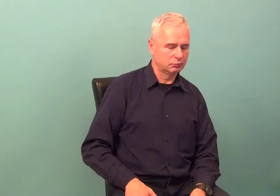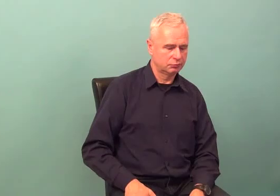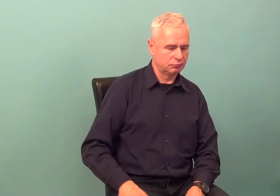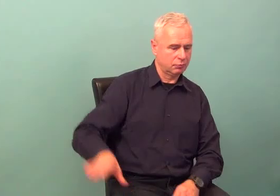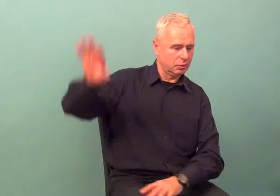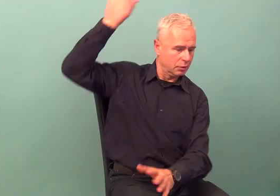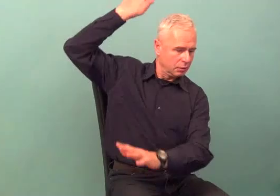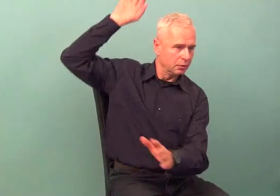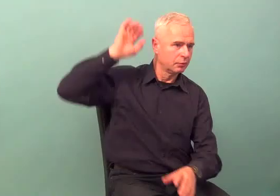Machać.